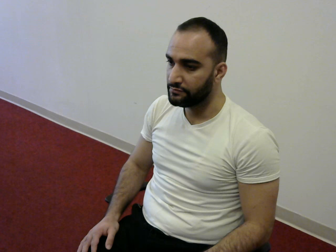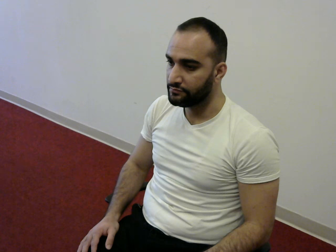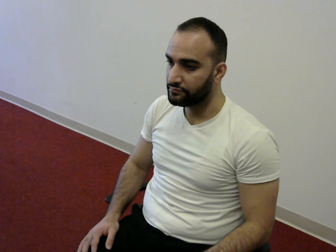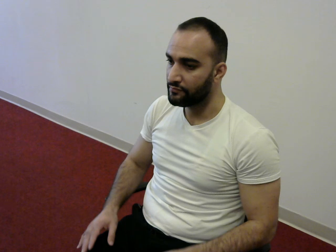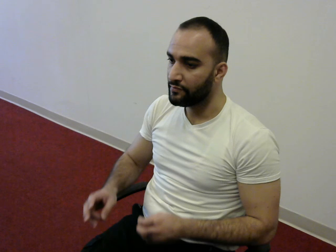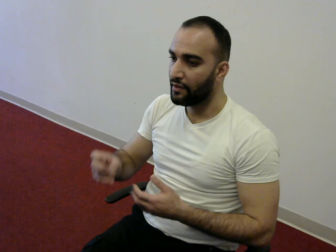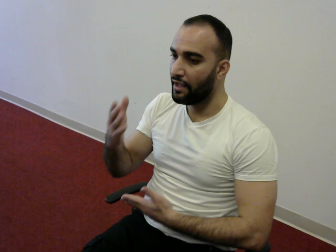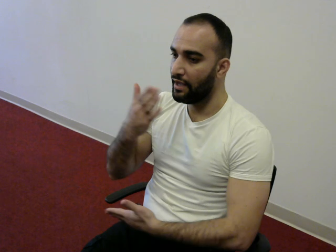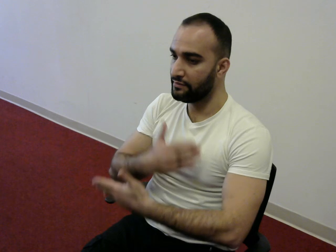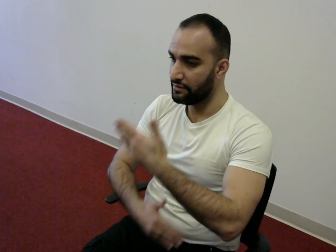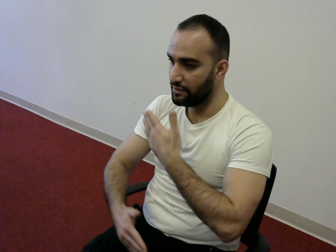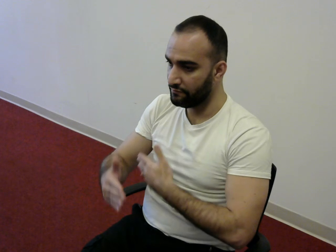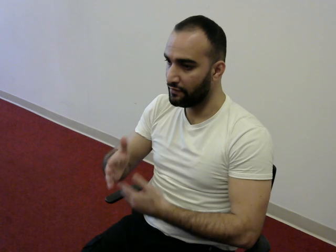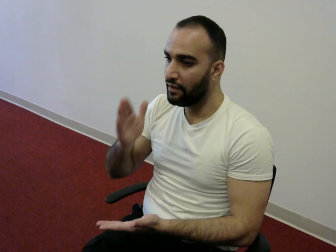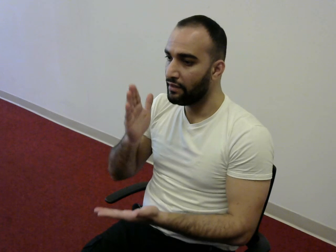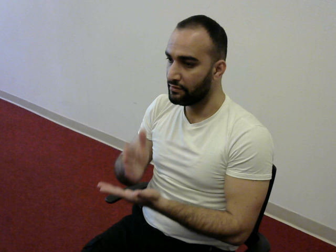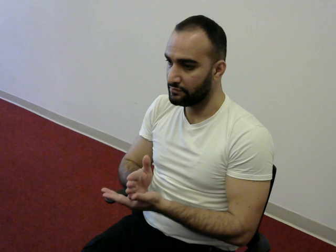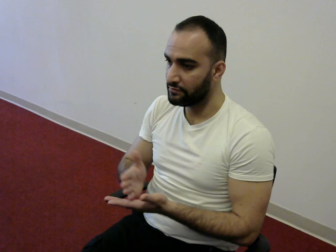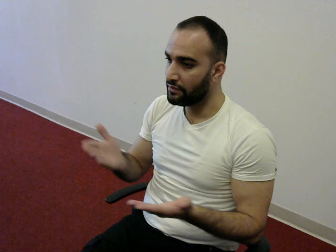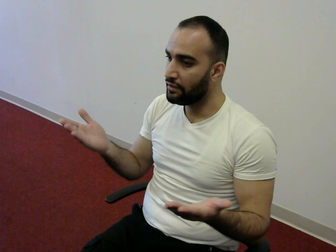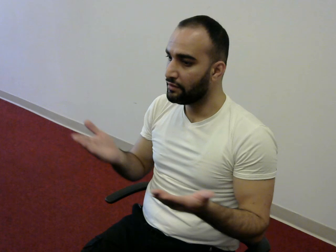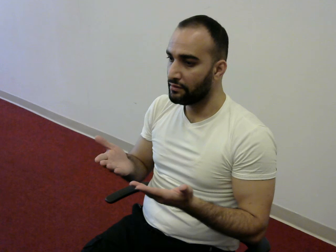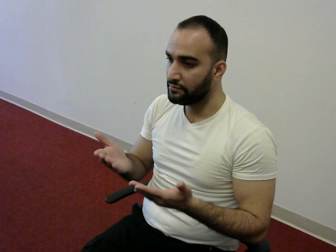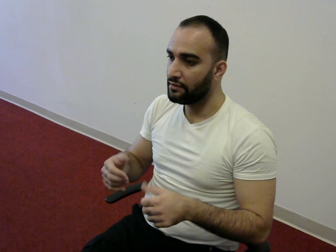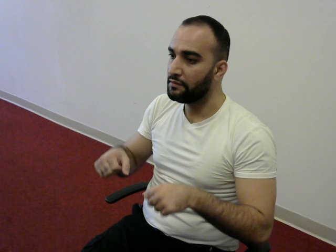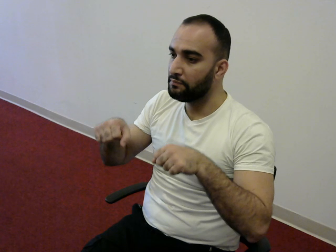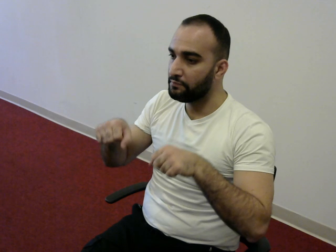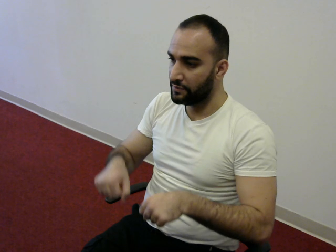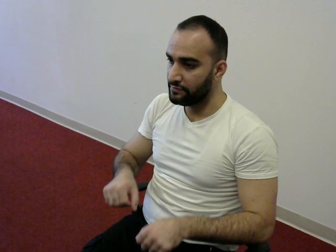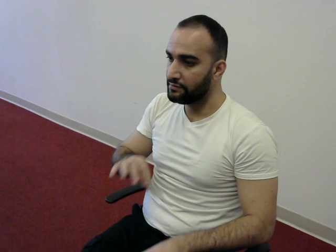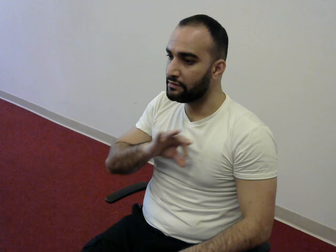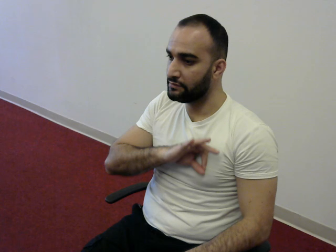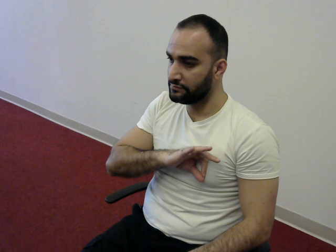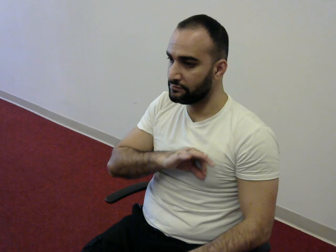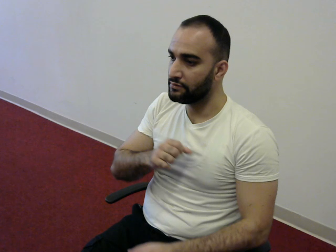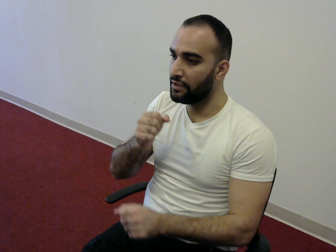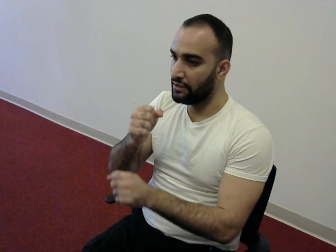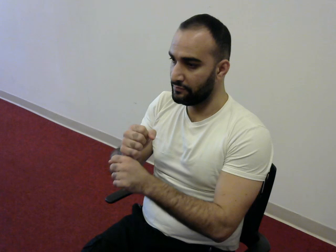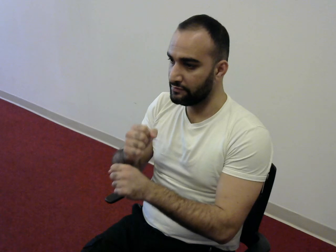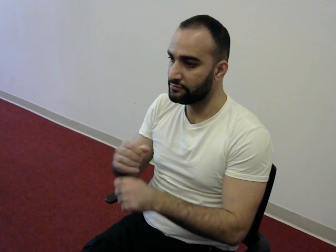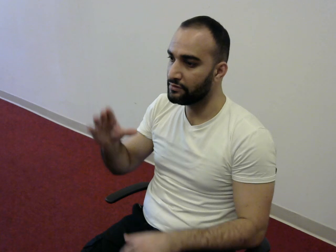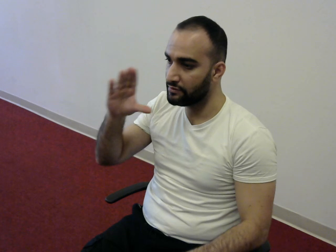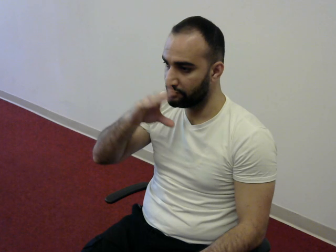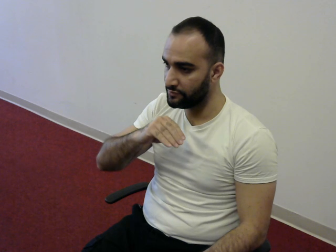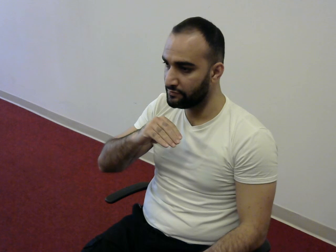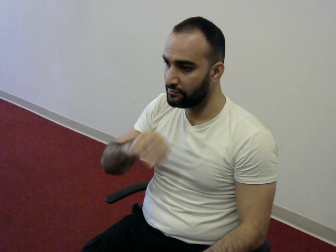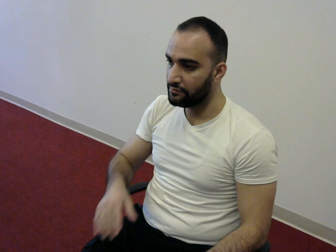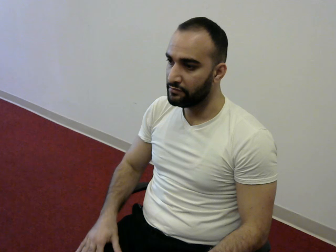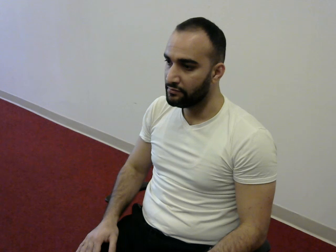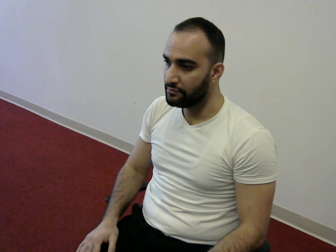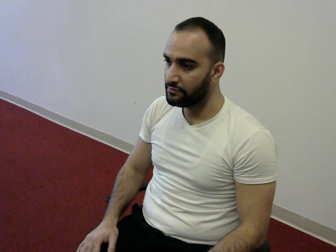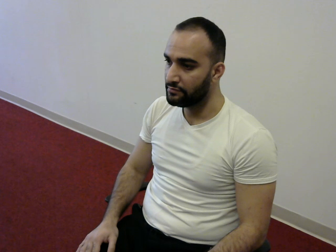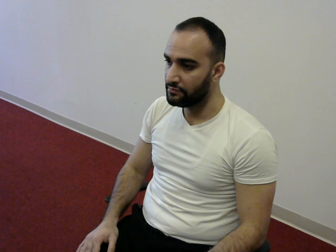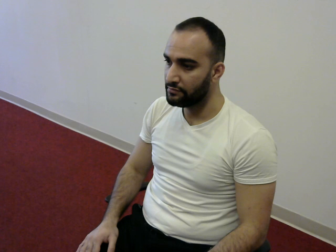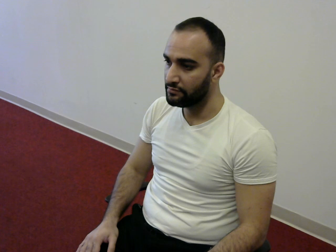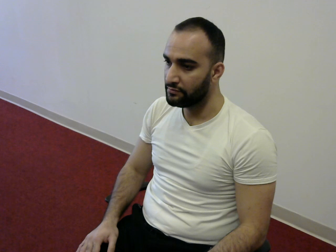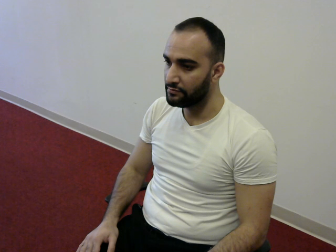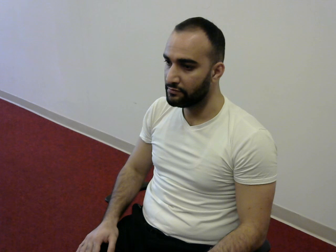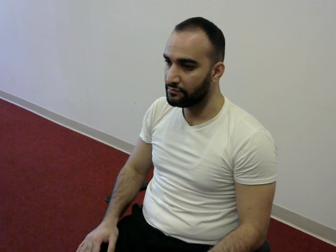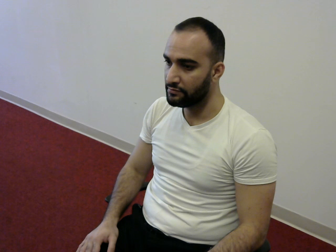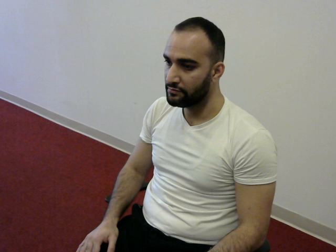Əlilliyim var, hansı hüquqlardan istifadə edə bilərəm?